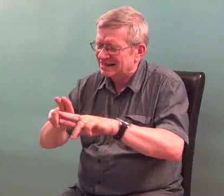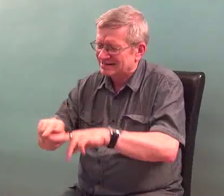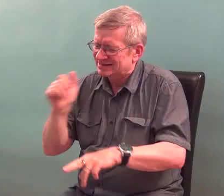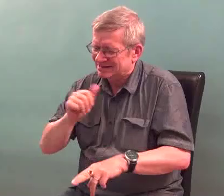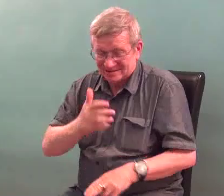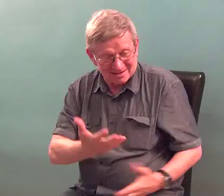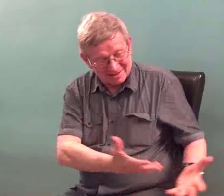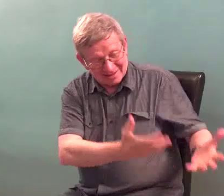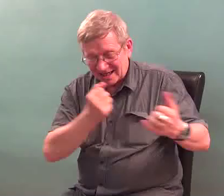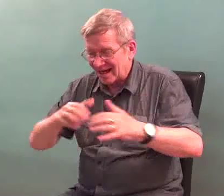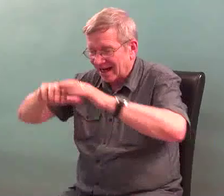Wziął arbuz.